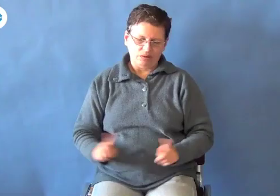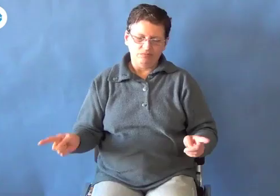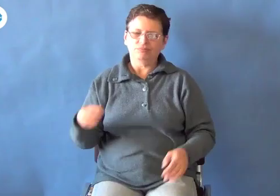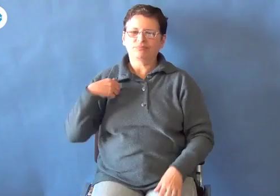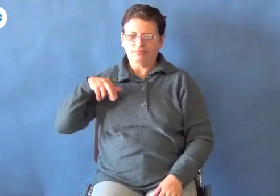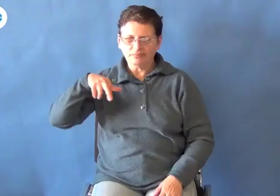Nie wolno.